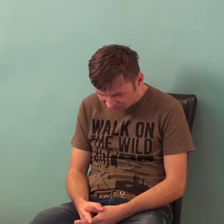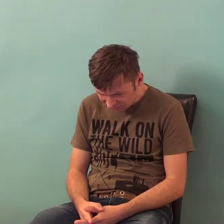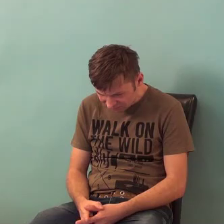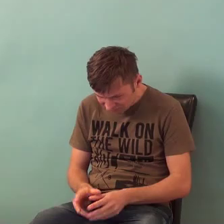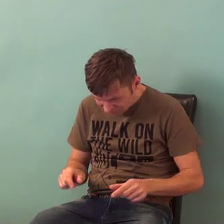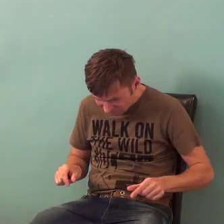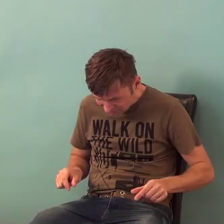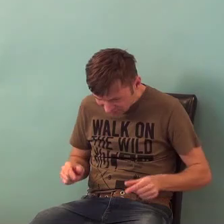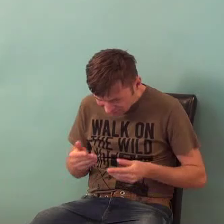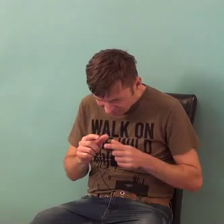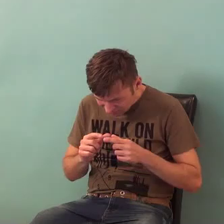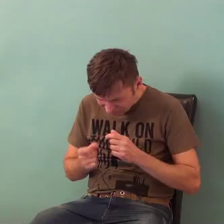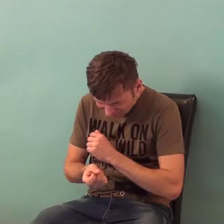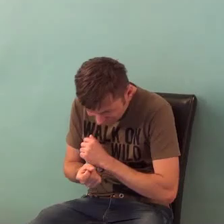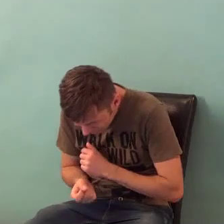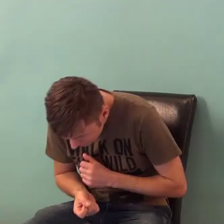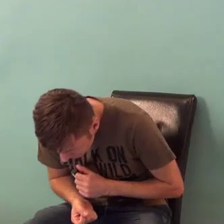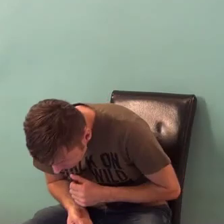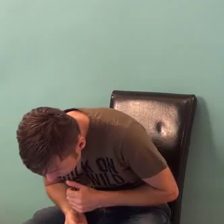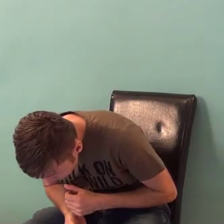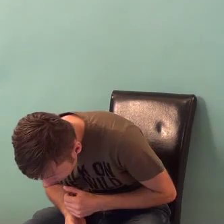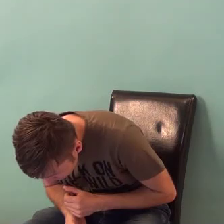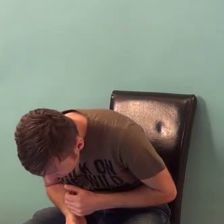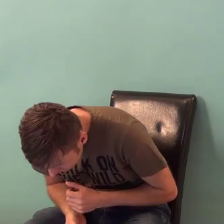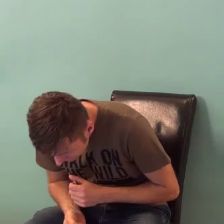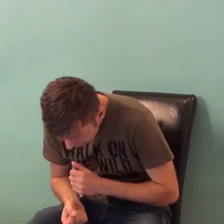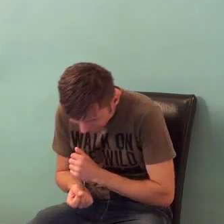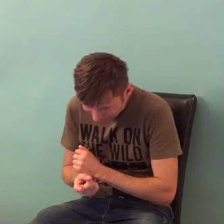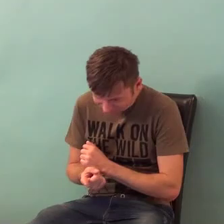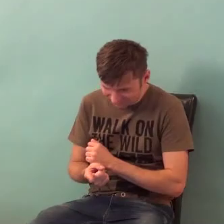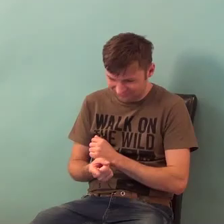Tor... dziwne.